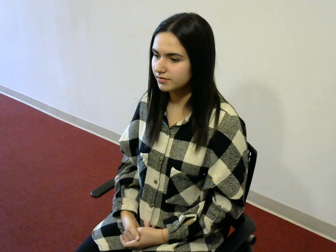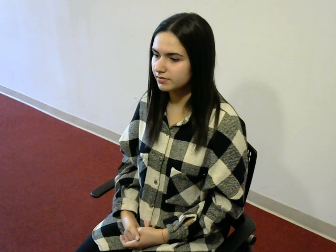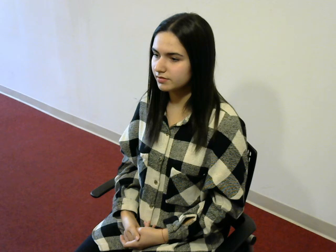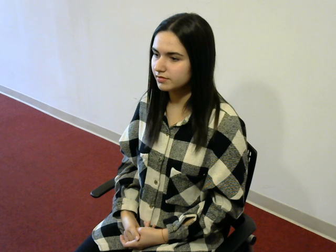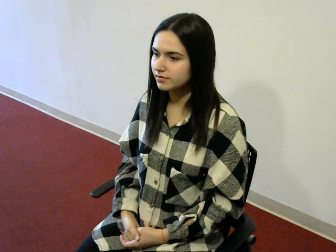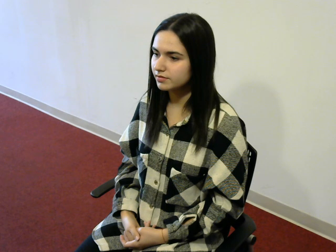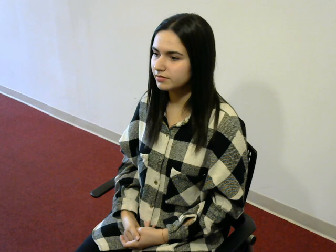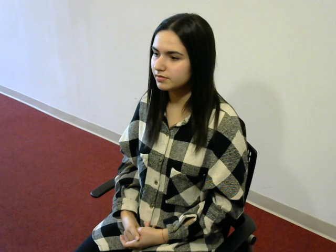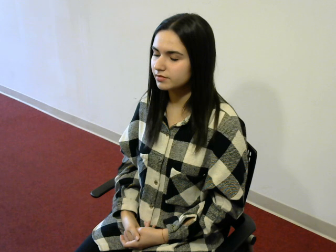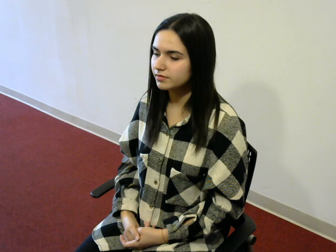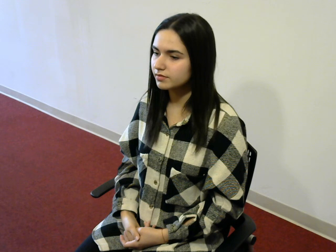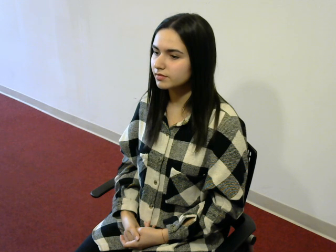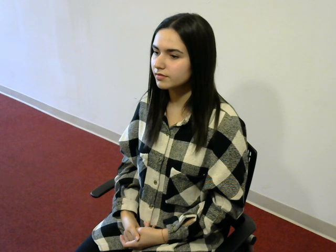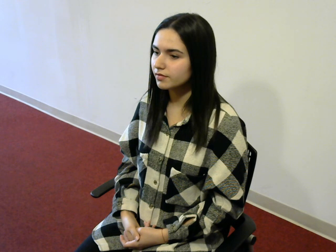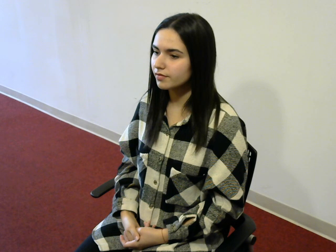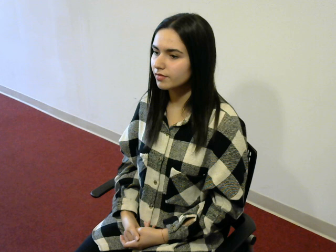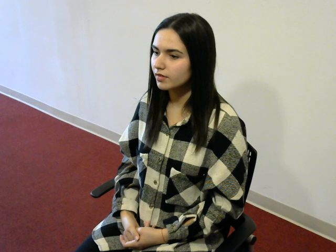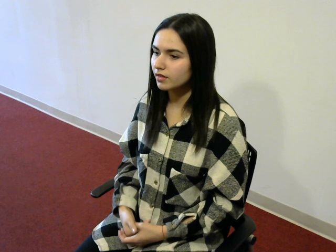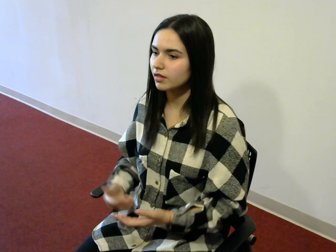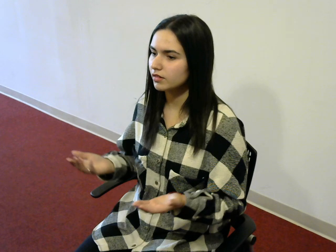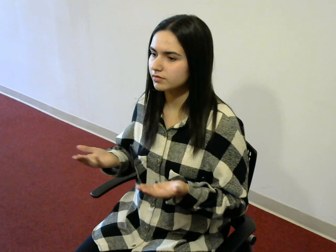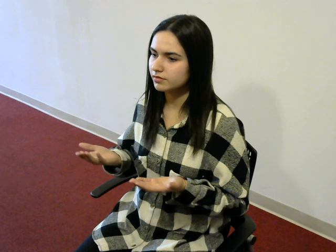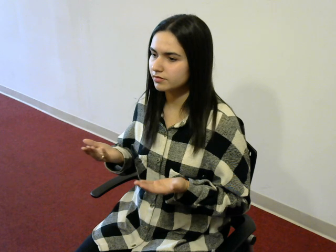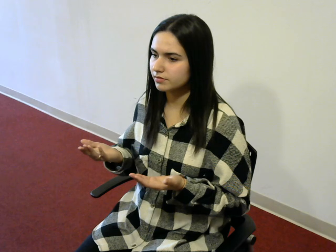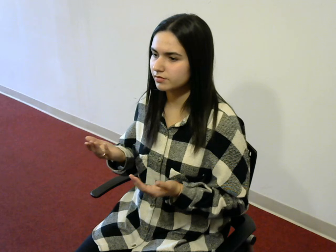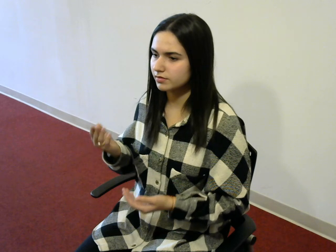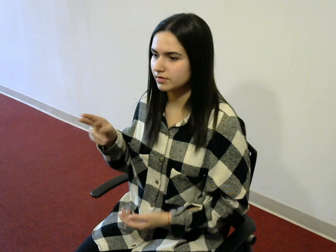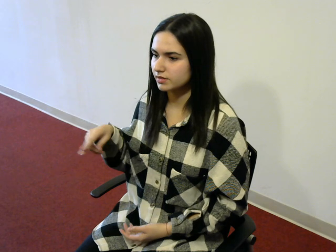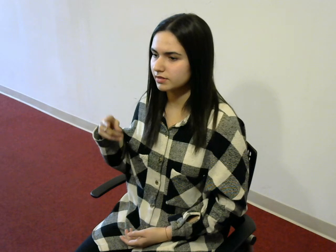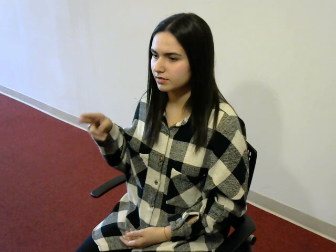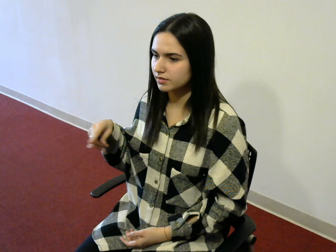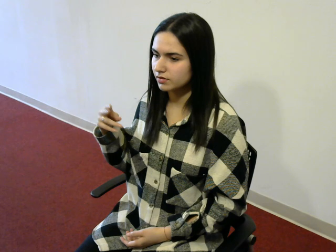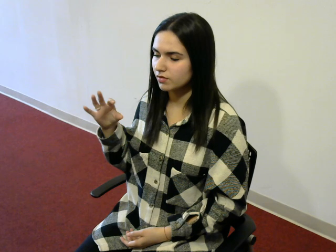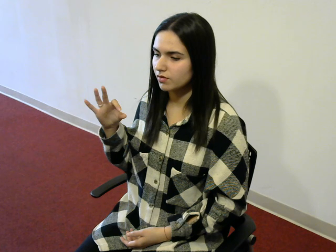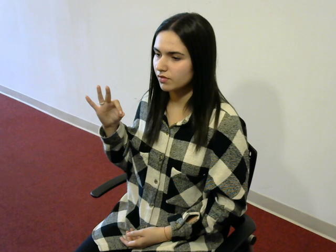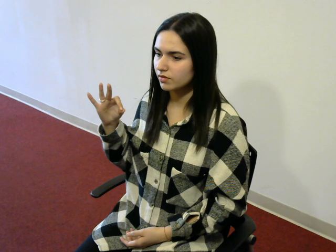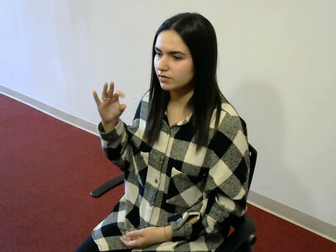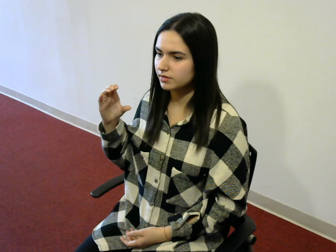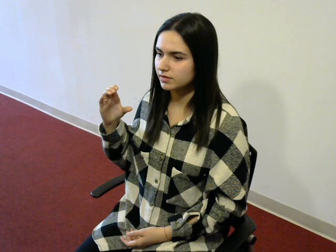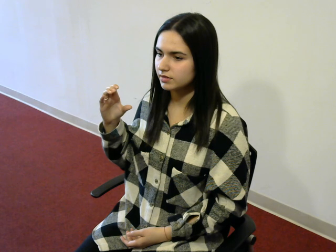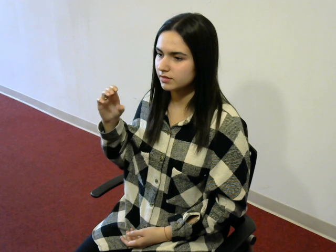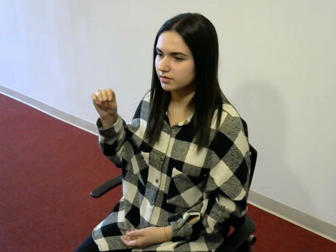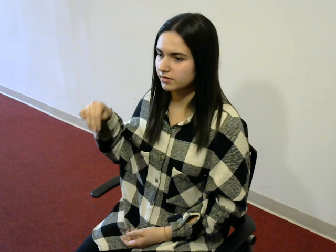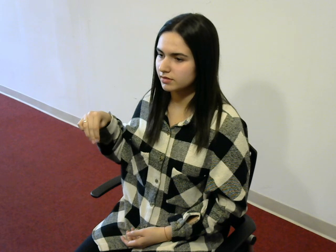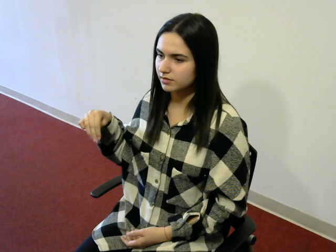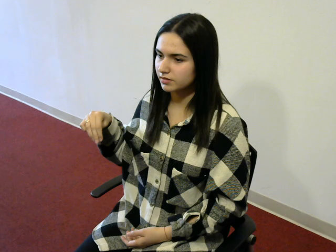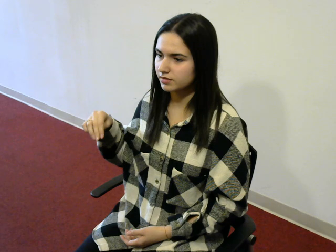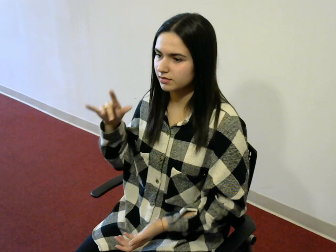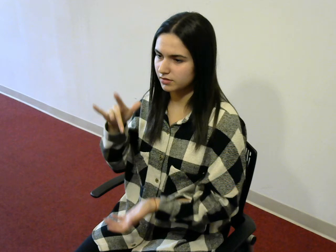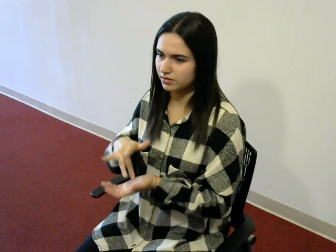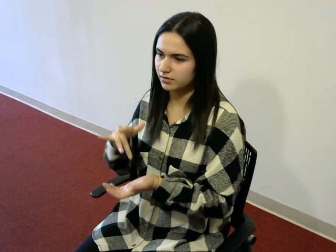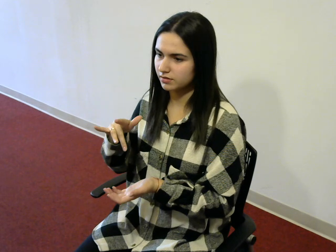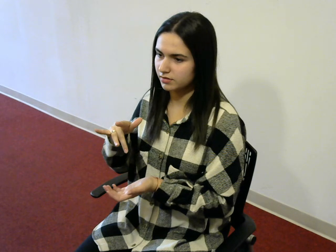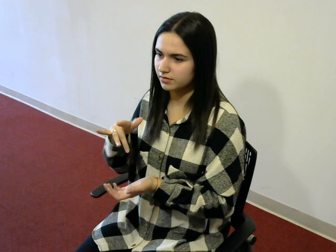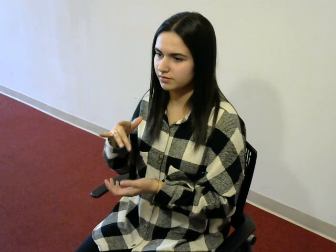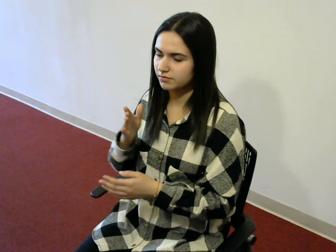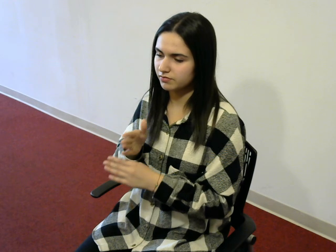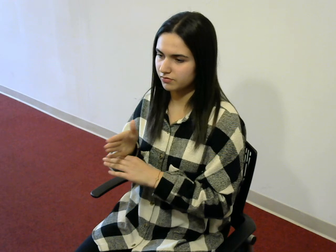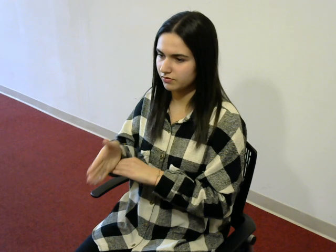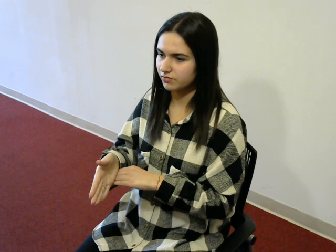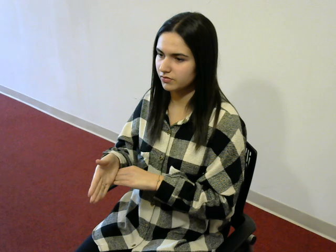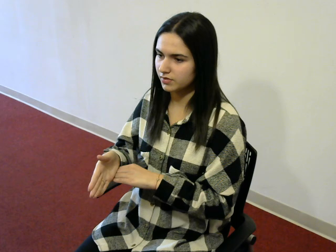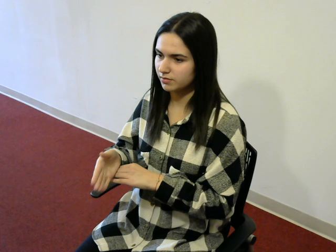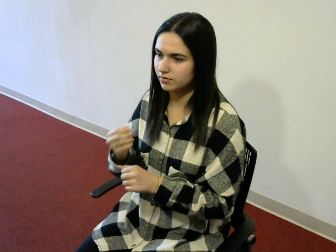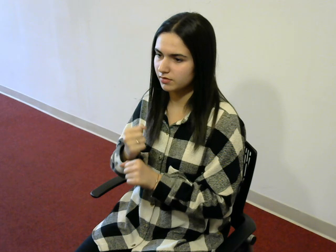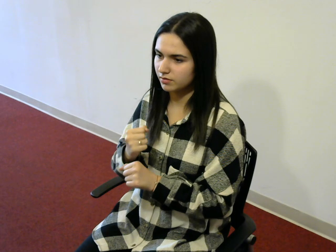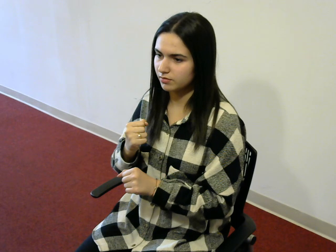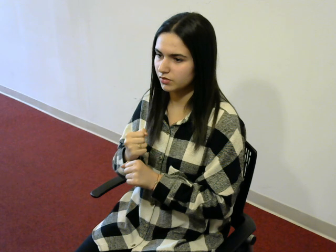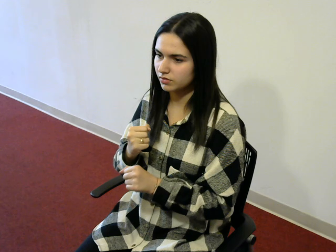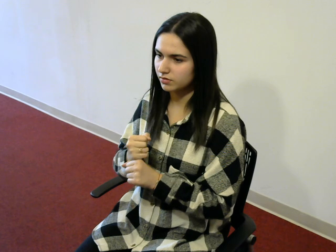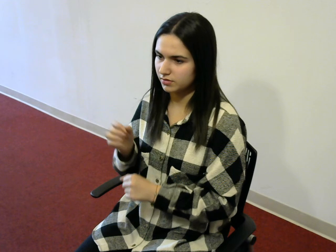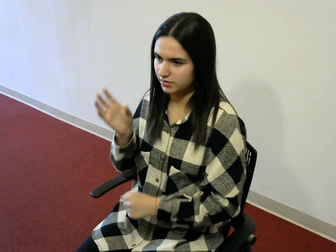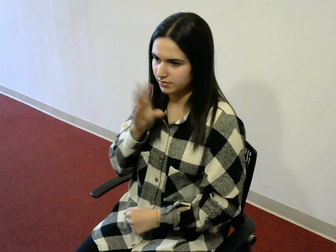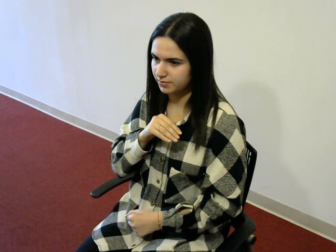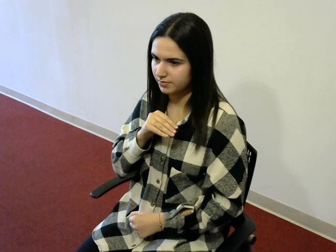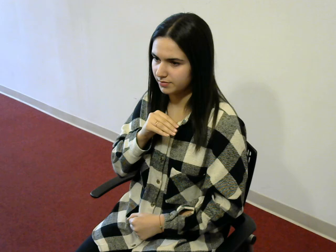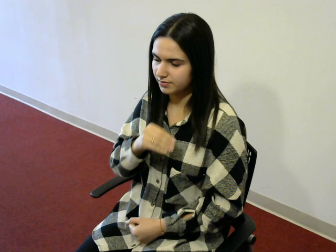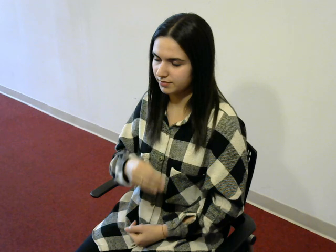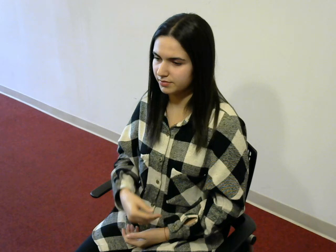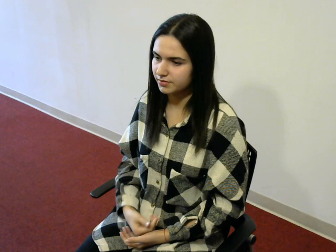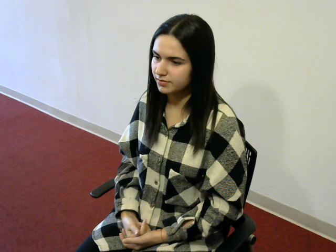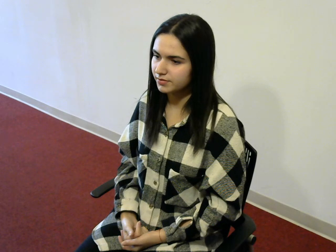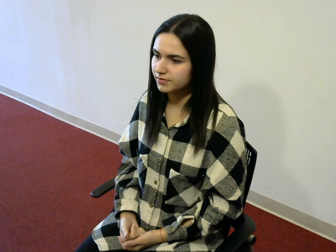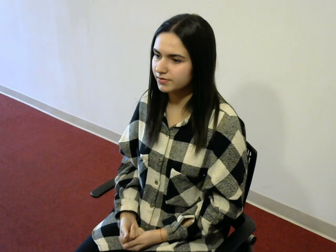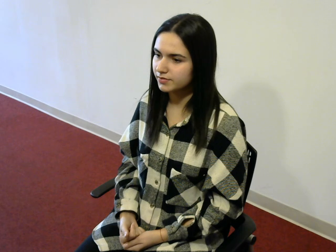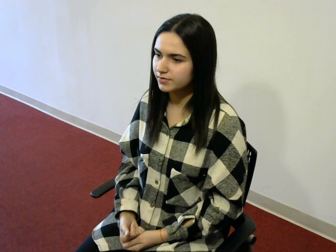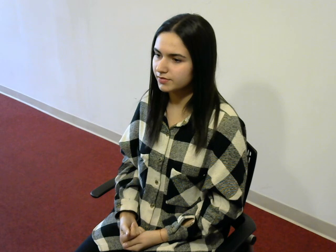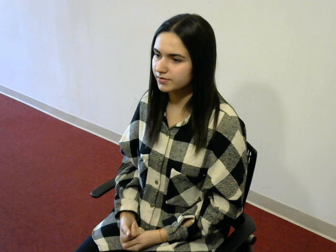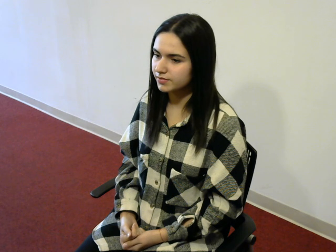Hansı DOST Mərkəzlərinə müraciət edə bilərəm?